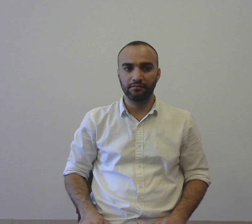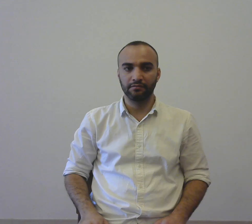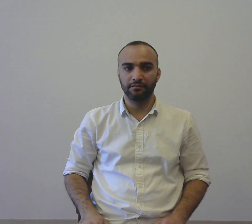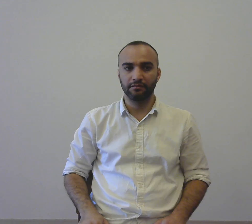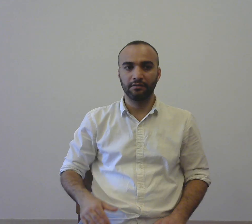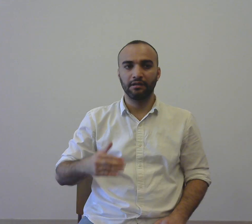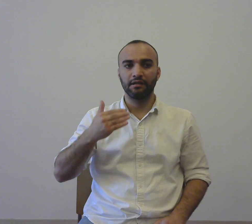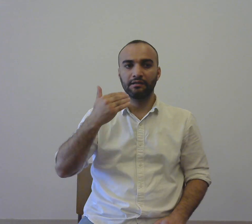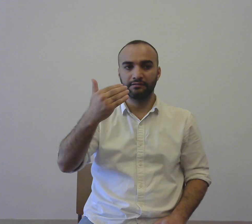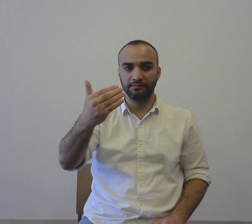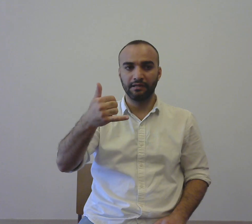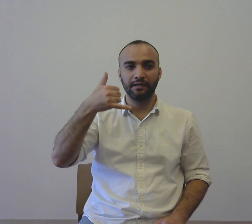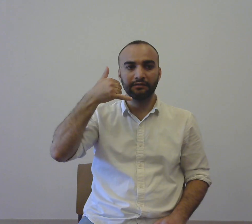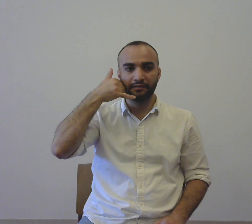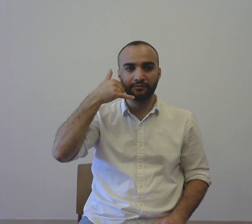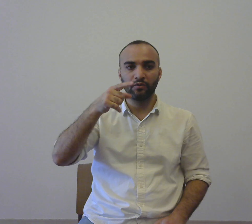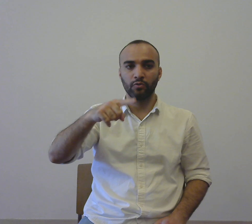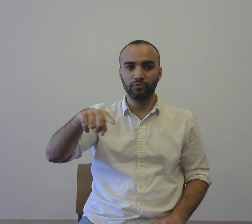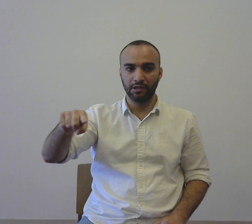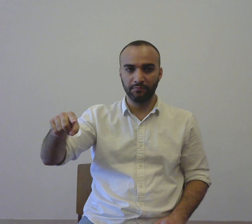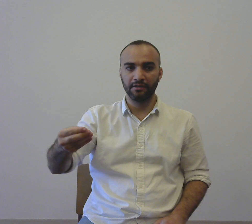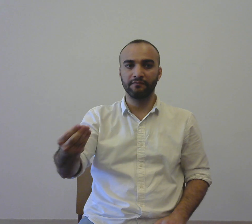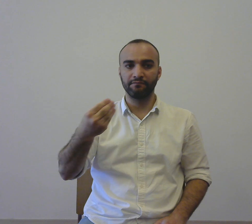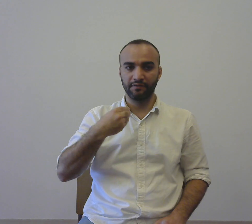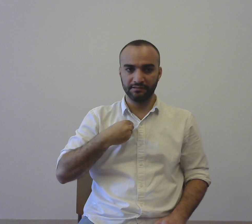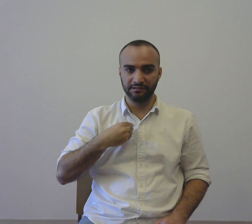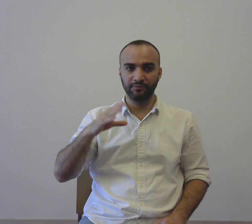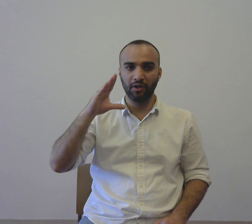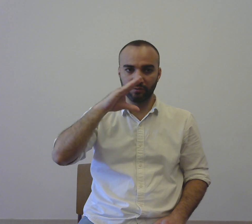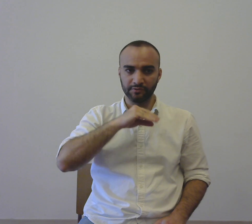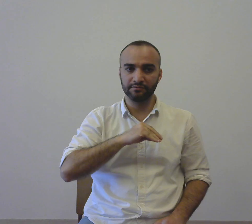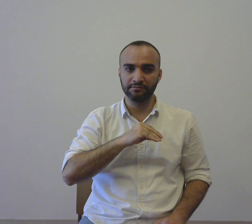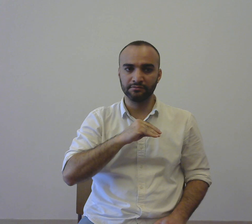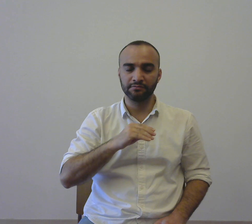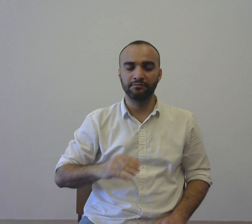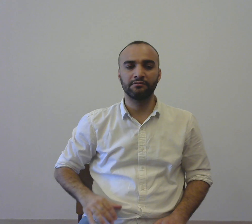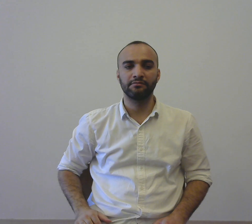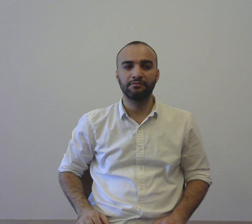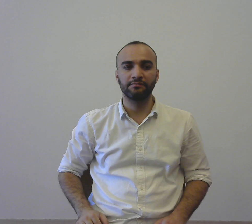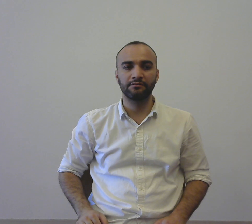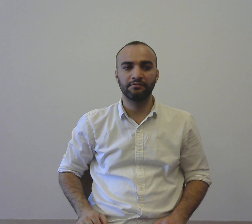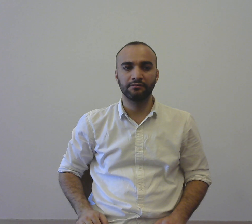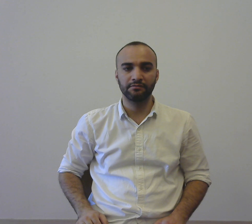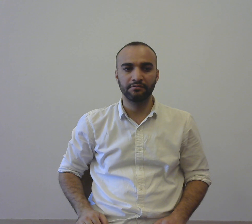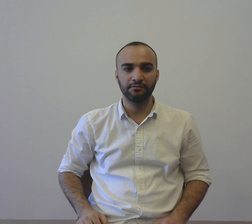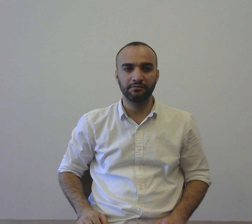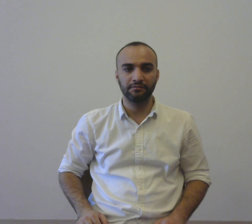Siz telefon nömrənizi verə bilərsinizmi?